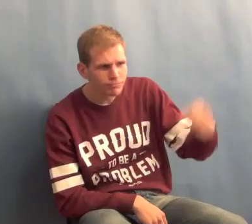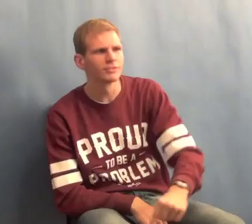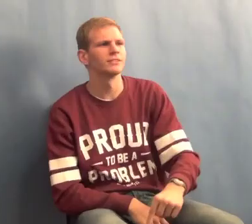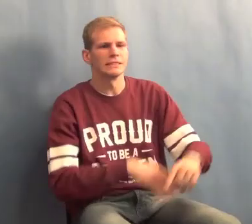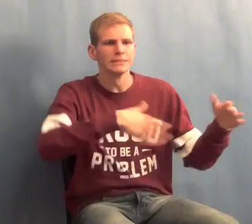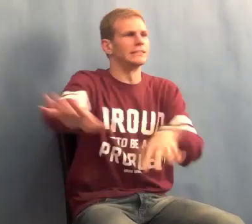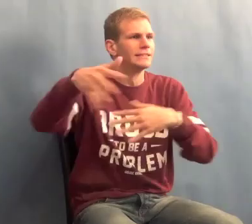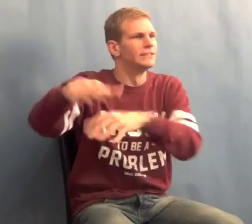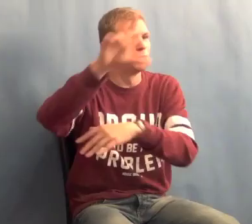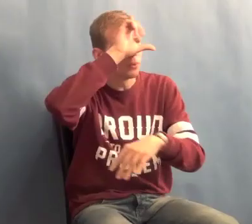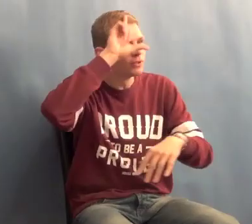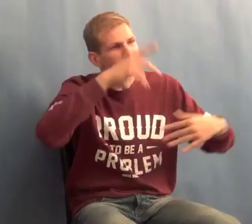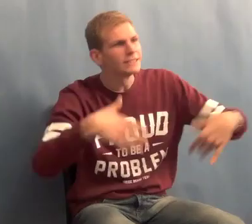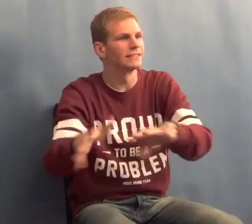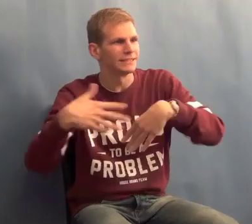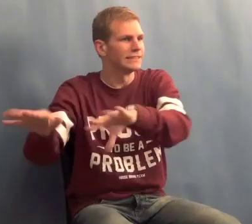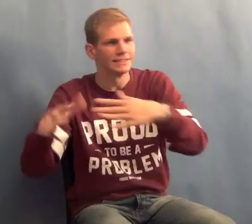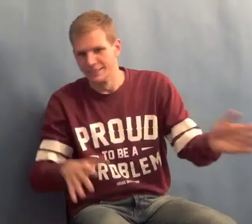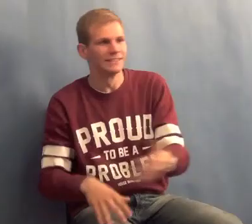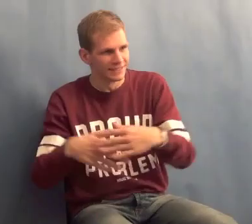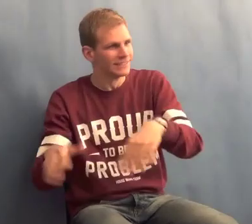Zaczęli wyganiać szybko ludzi.